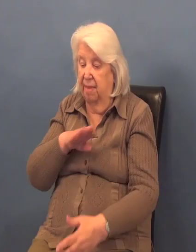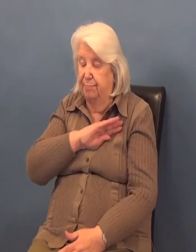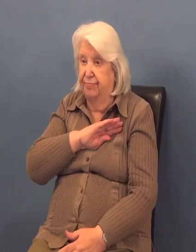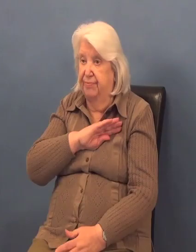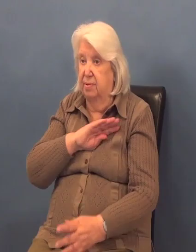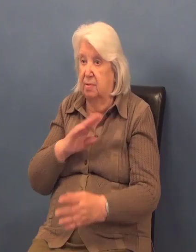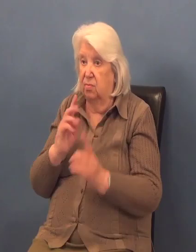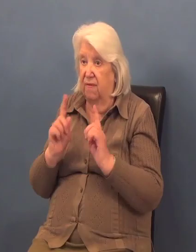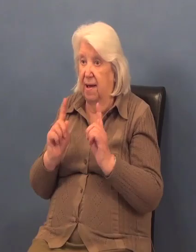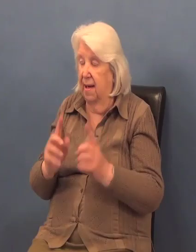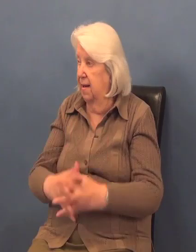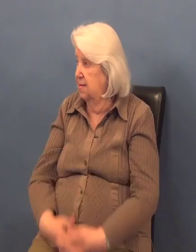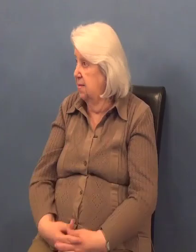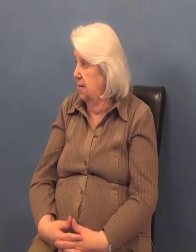Można umrzeć, uwaga.